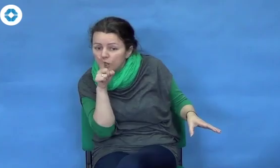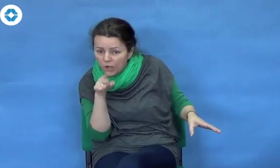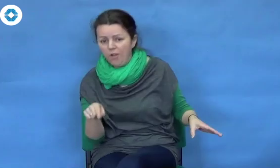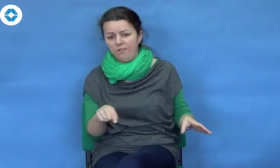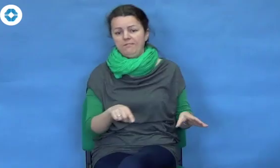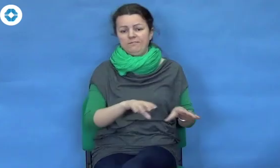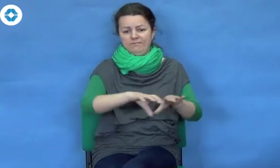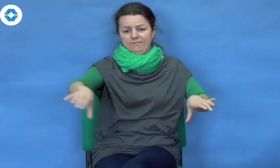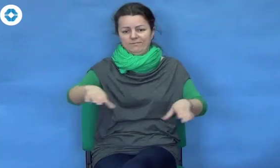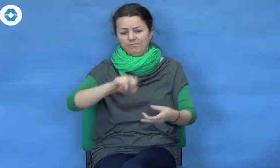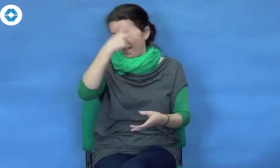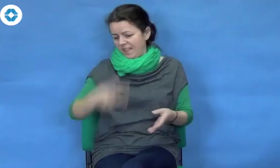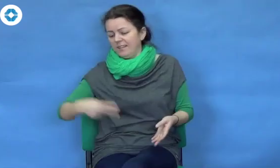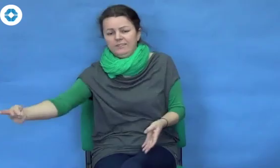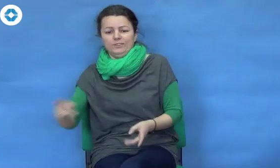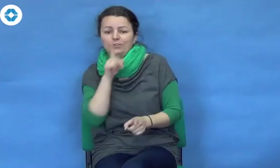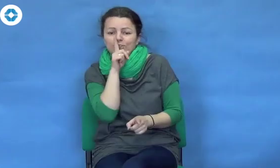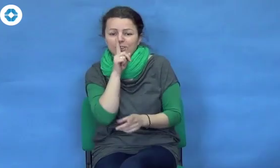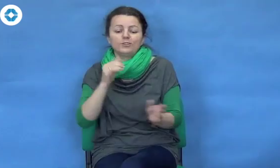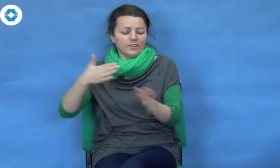Leżący konar. Chłopak mówi "Cicho!", dalej nie wiem...